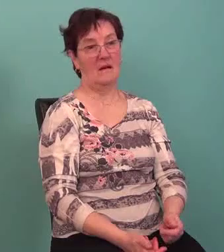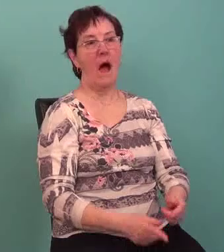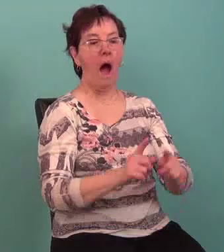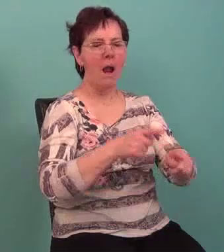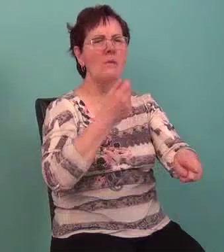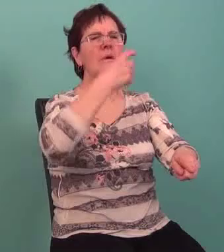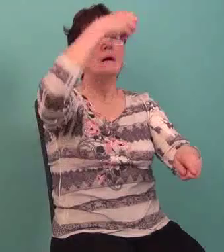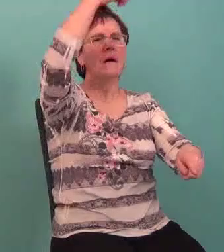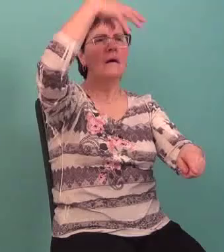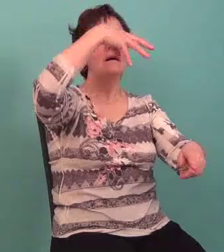Ale po co jest ten prysznic?